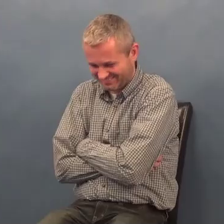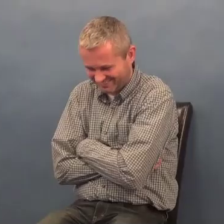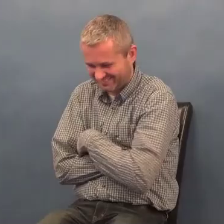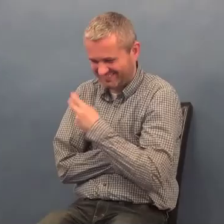Nie ma tego.